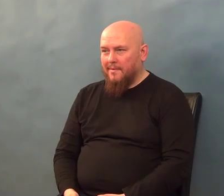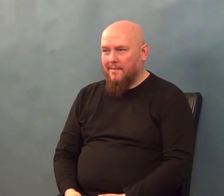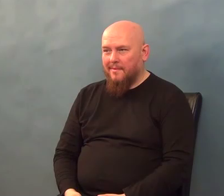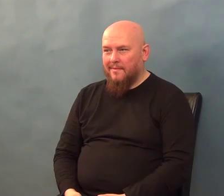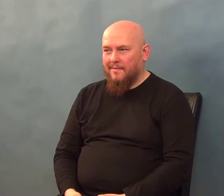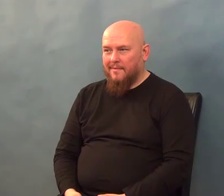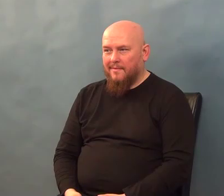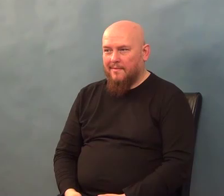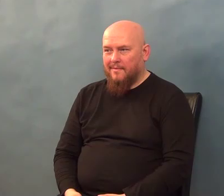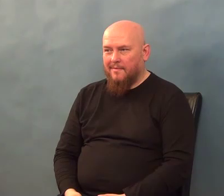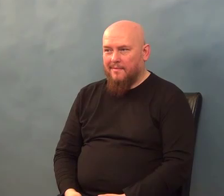Nie ma.